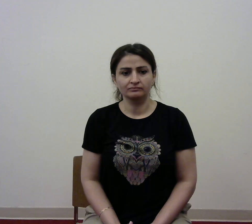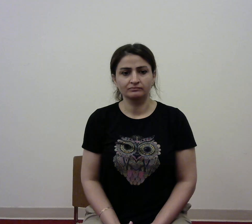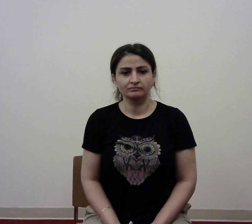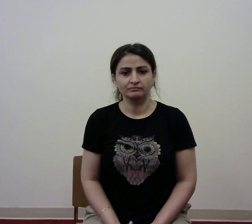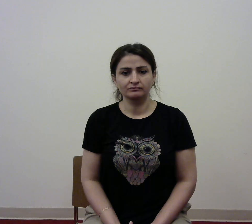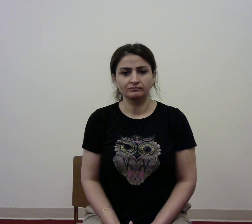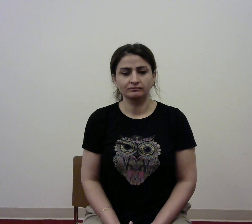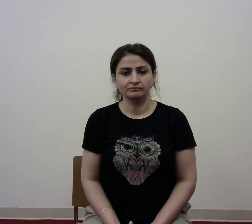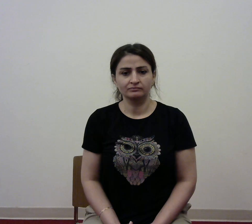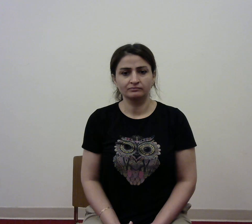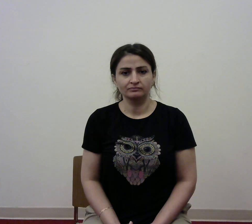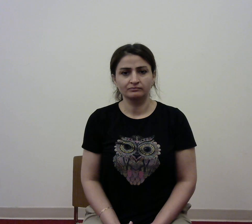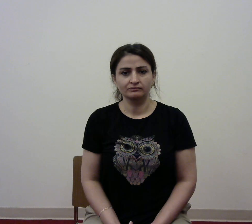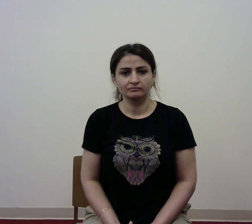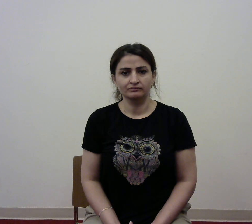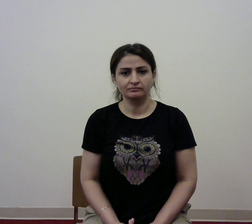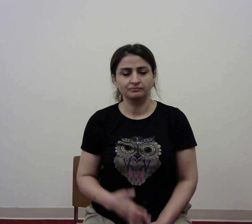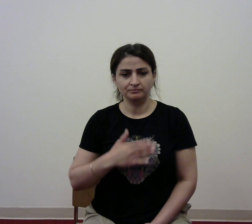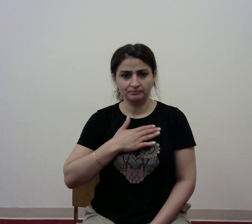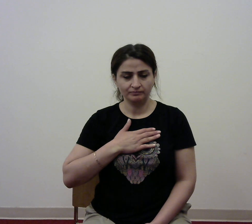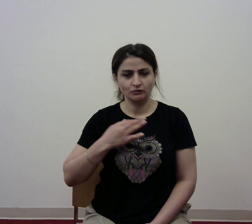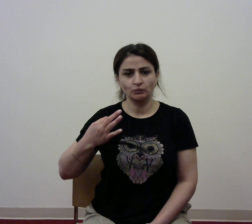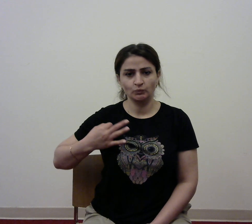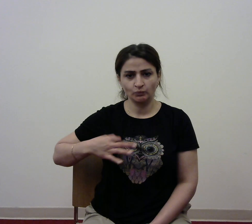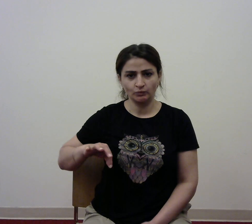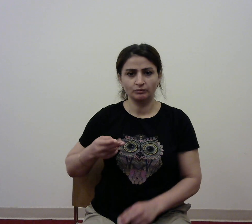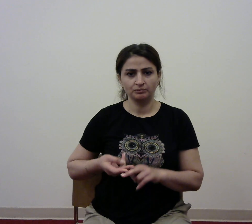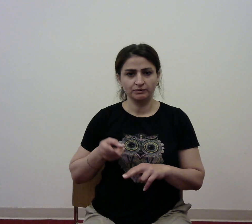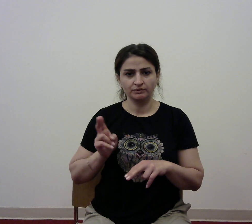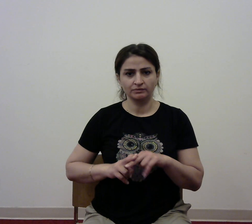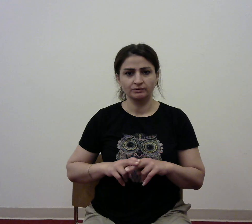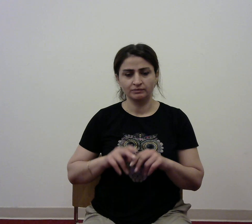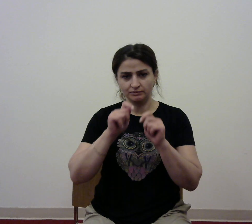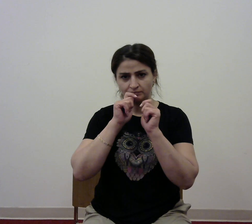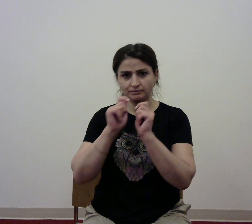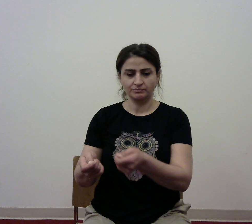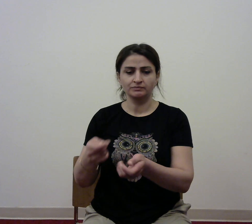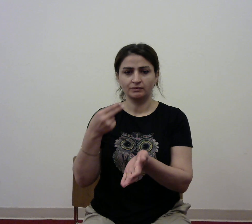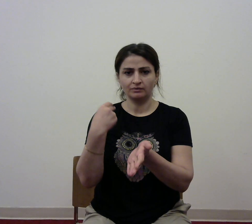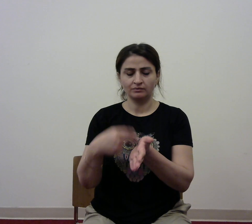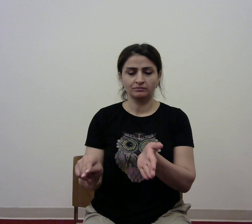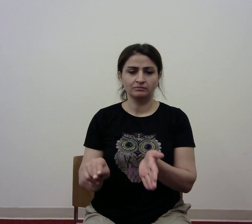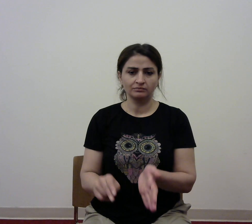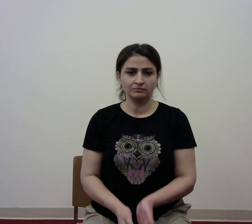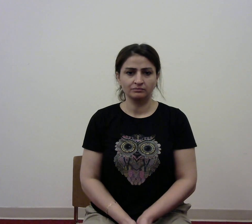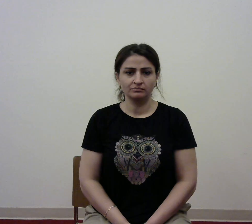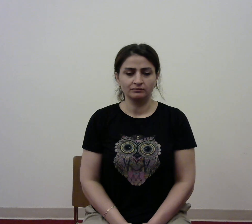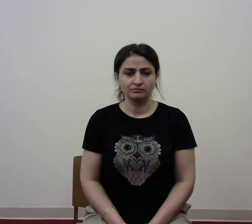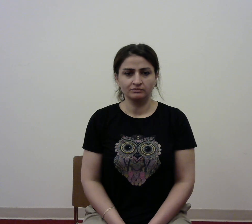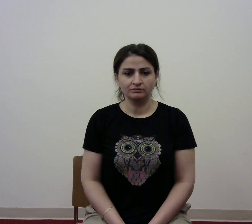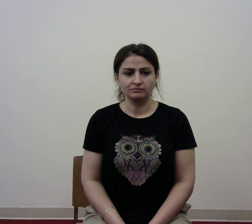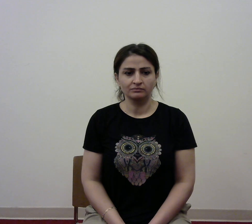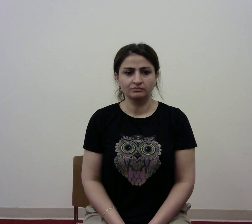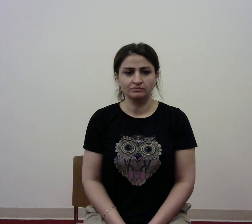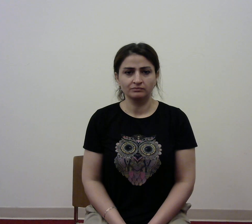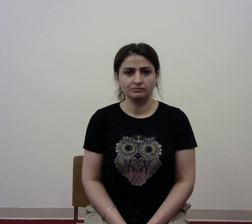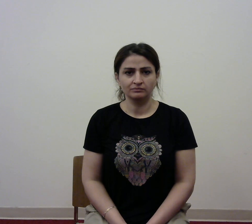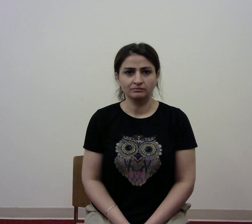Mən oğlum üçün hədiyyə almışam